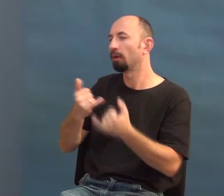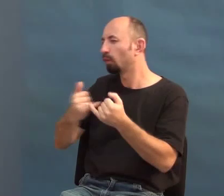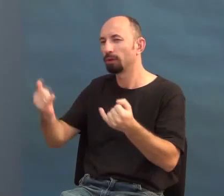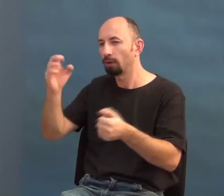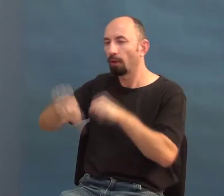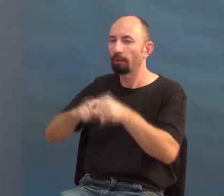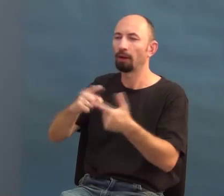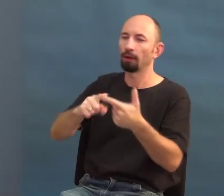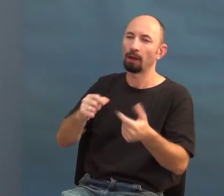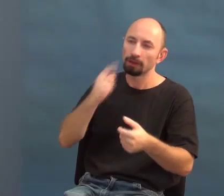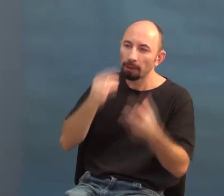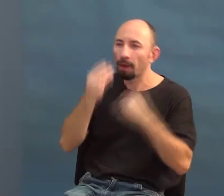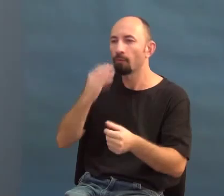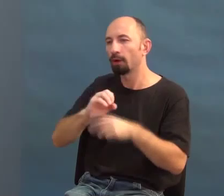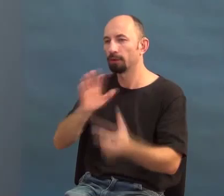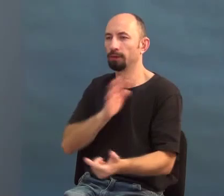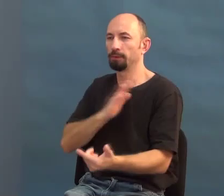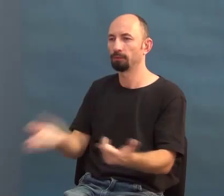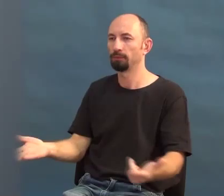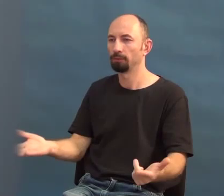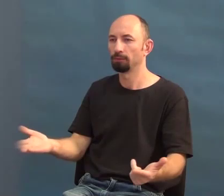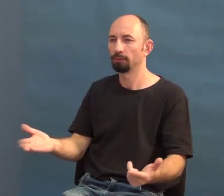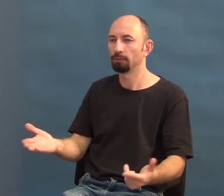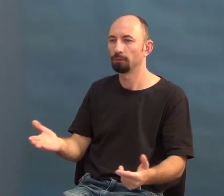Rower albo inna jakaś zabawka, dla bezpieczeństwa.